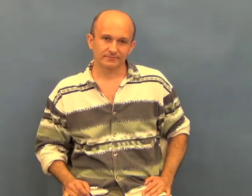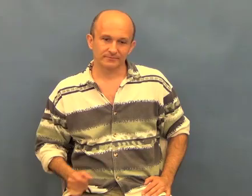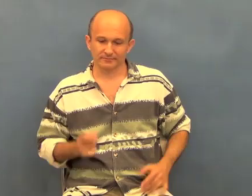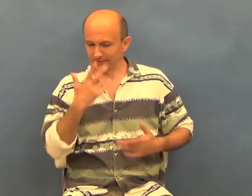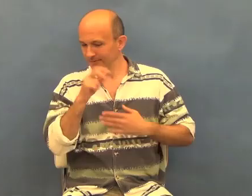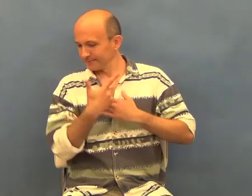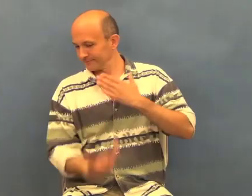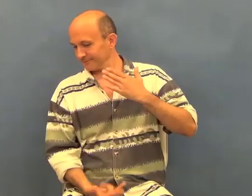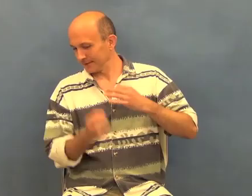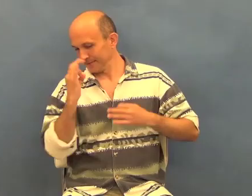Widać dobrze, że człowiek spada.